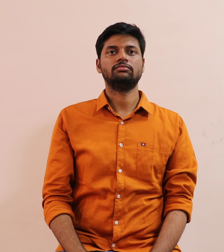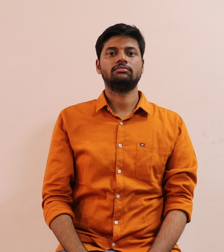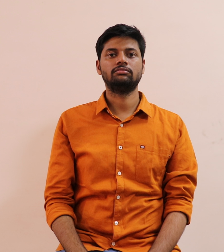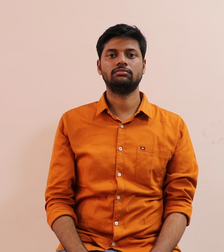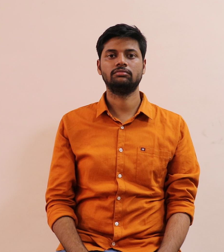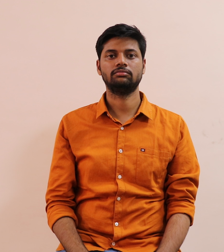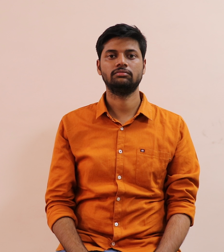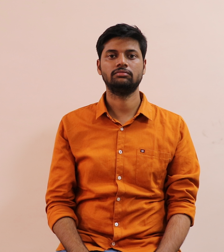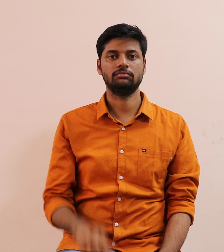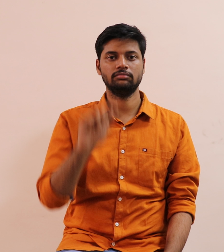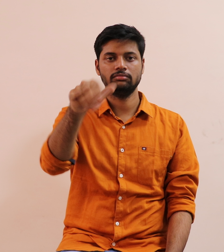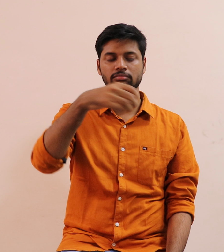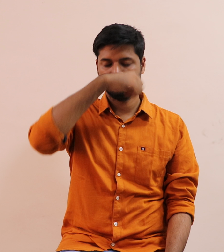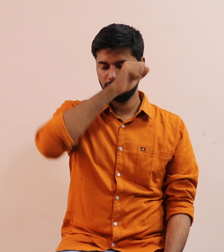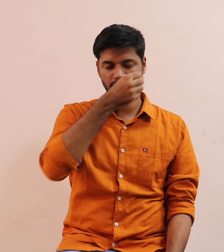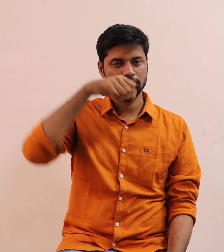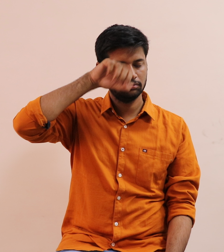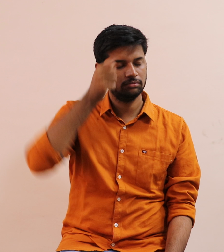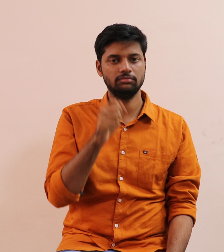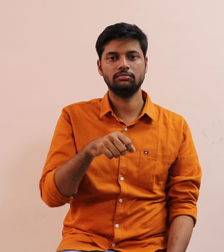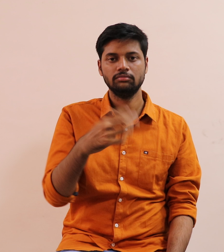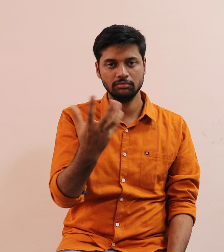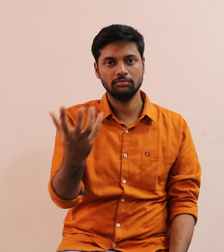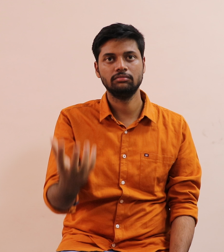why are you crying